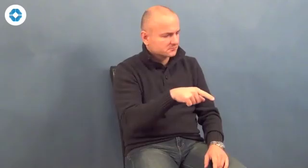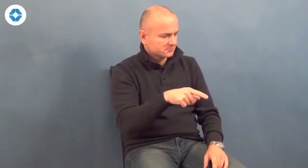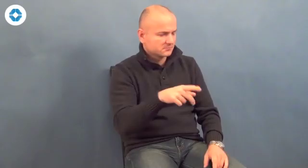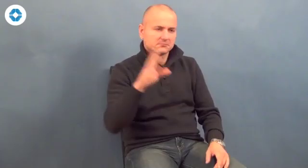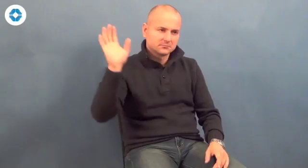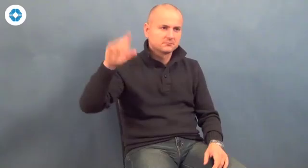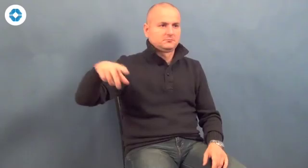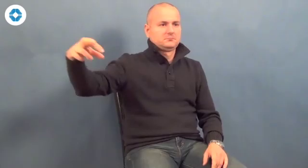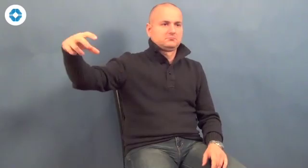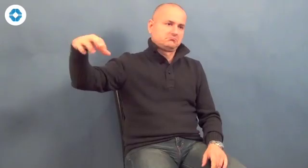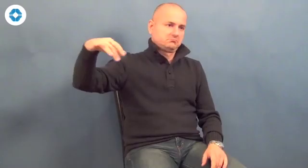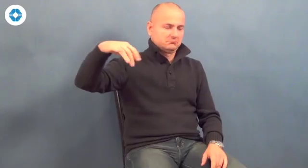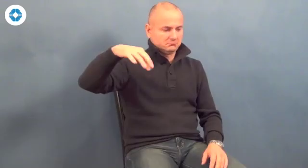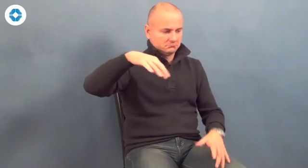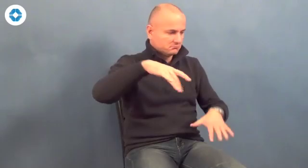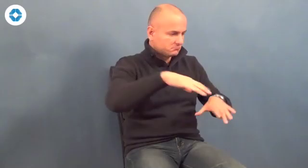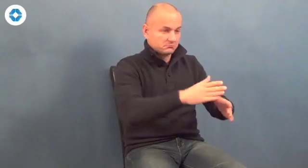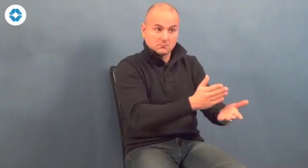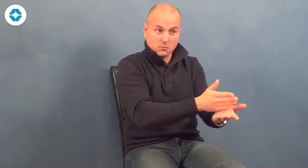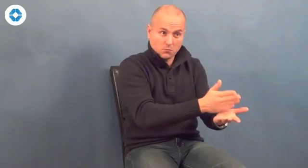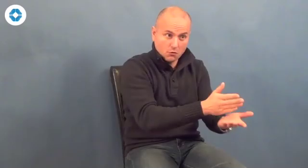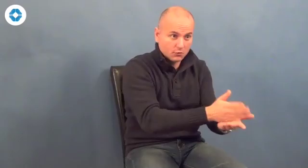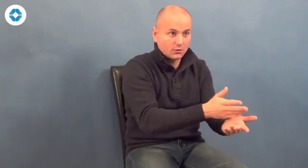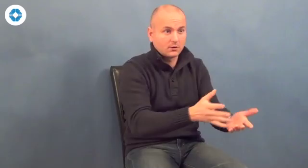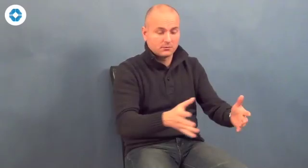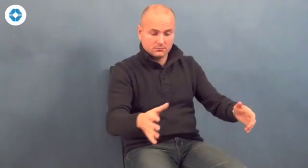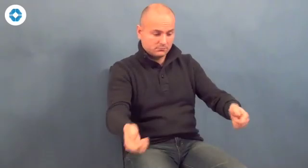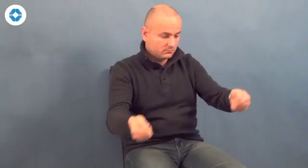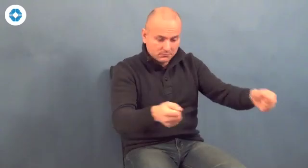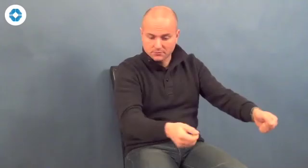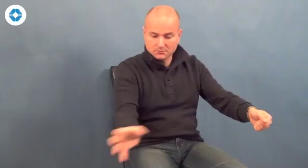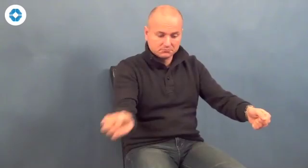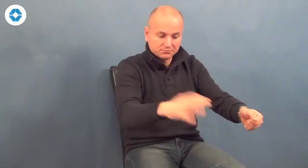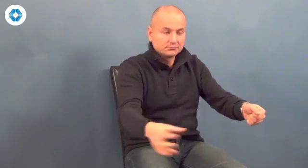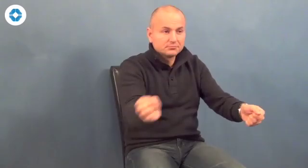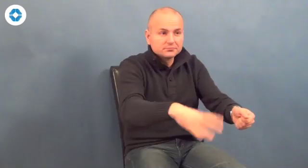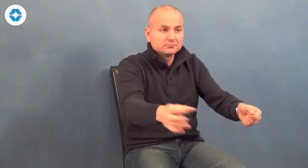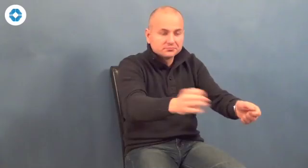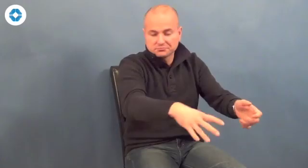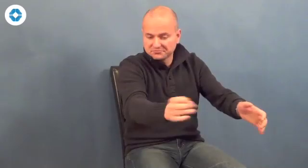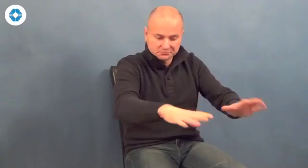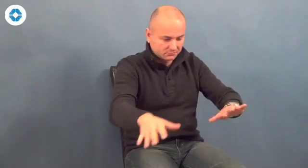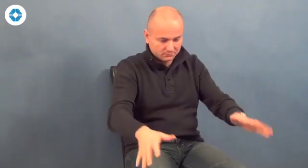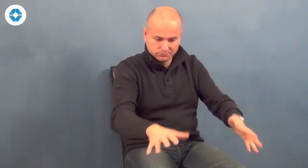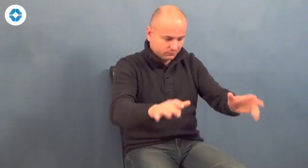Dobra, podchodzą i pomagają mu postawić koszyk i zbierać gruszki.